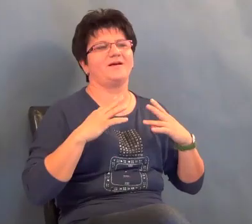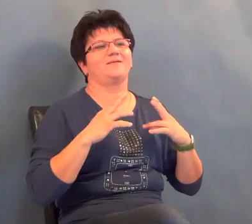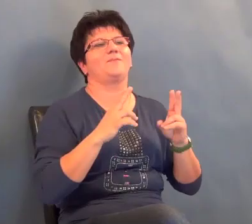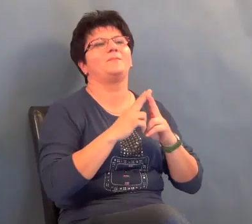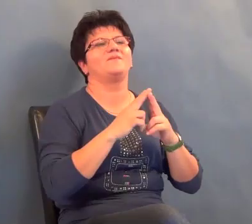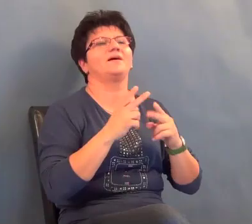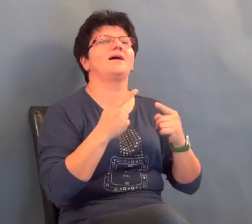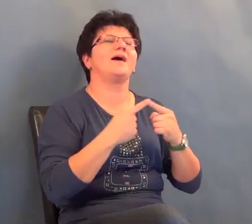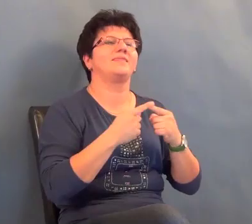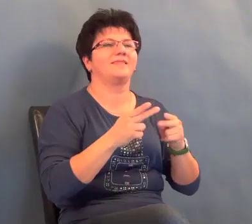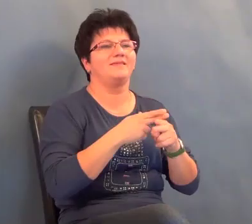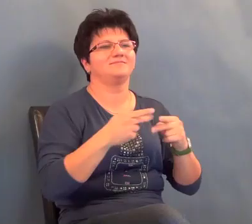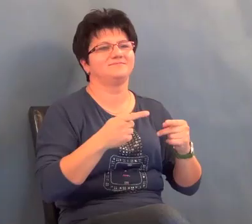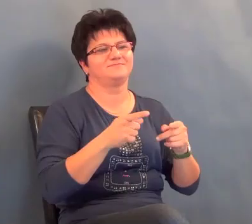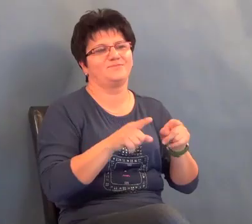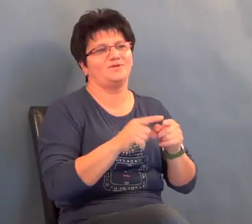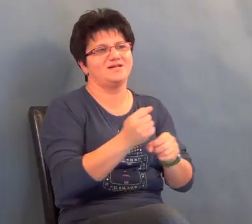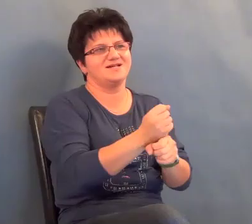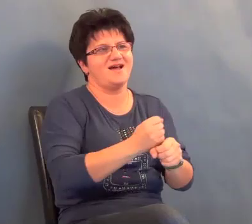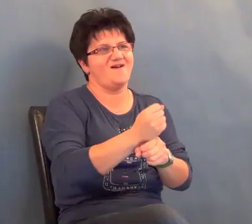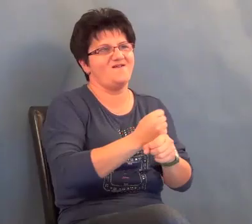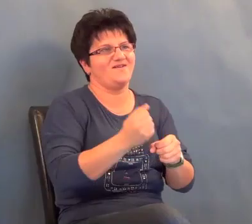To na kiedy umawiamy się na kawę?